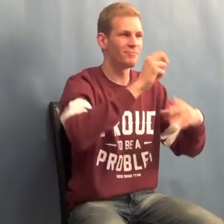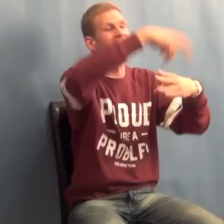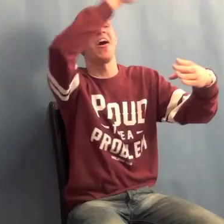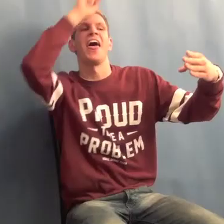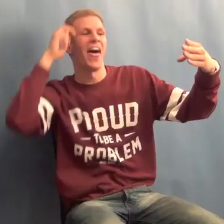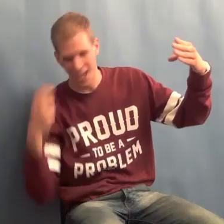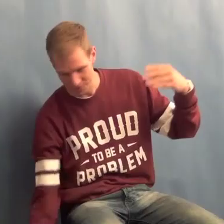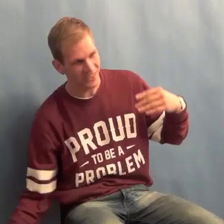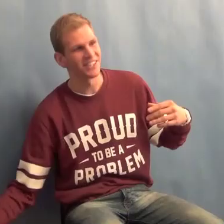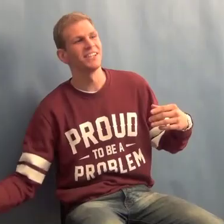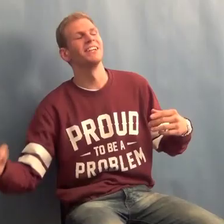Kot wypadł.